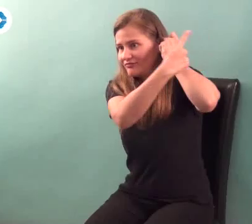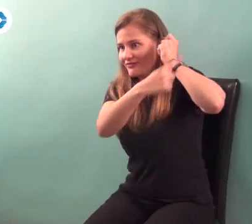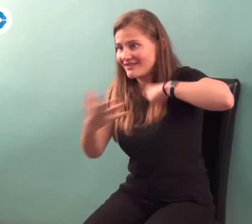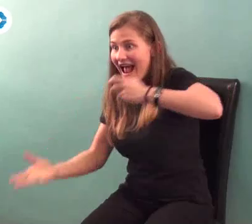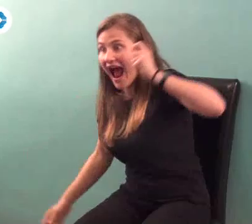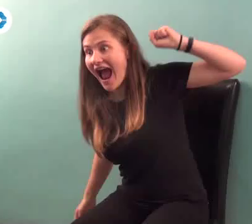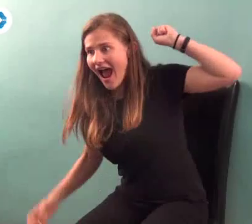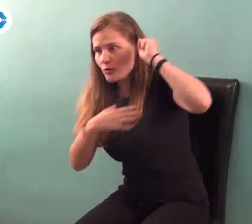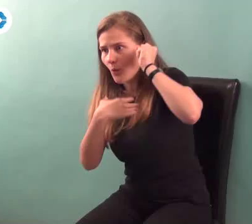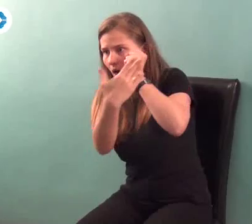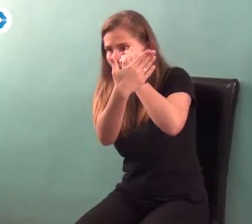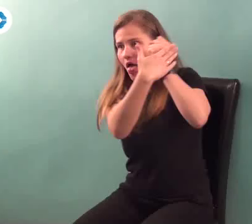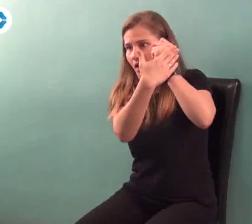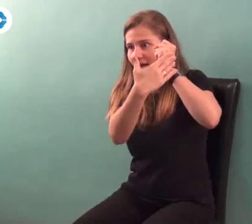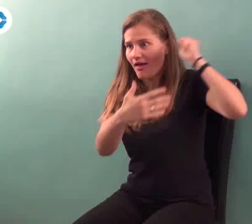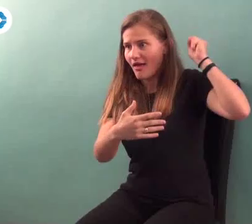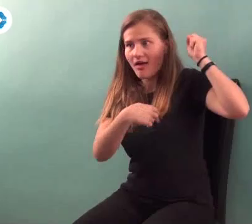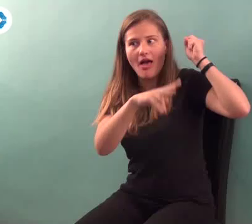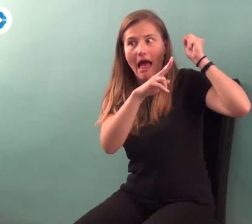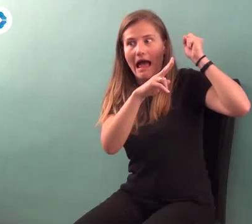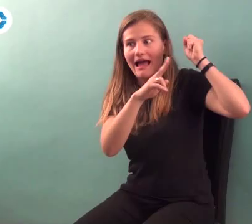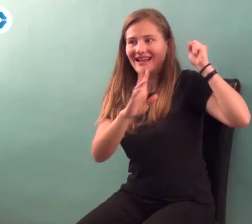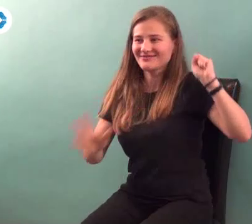Chciał rzucić, ale poczuł, że dotknął z tyłu czegoś ręką czymś, zobaczył i jest zmieszany.